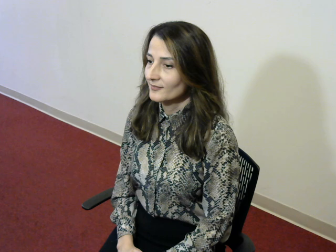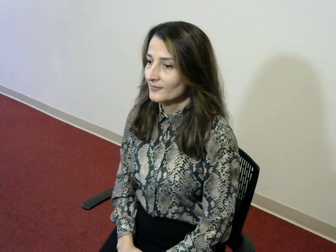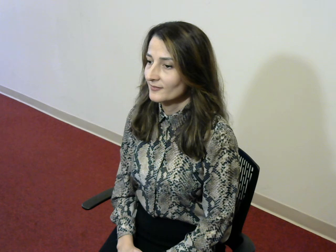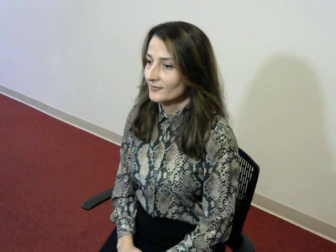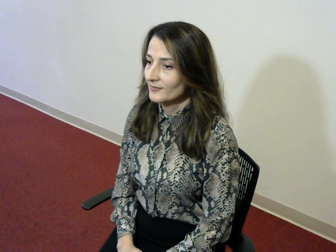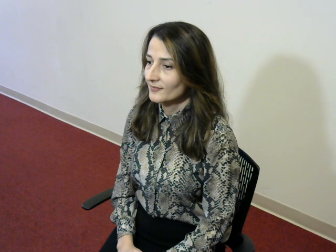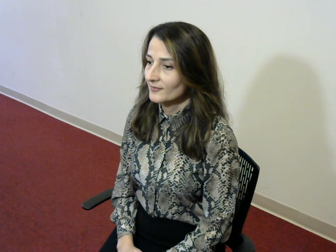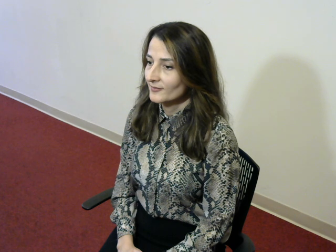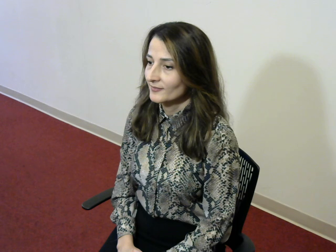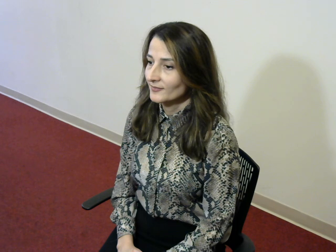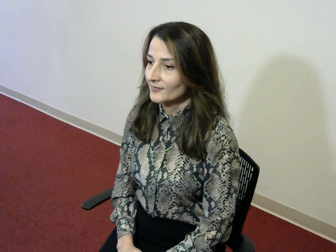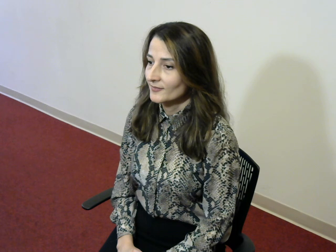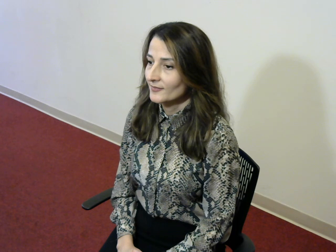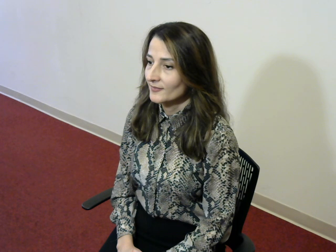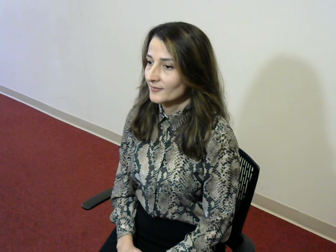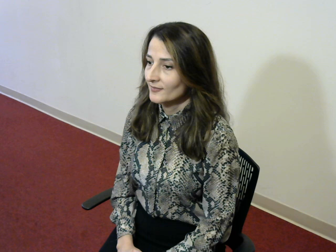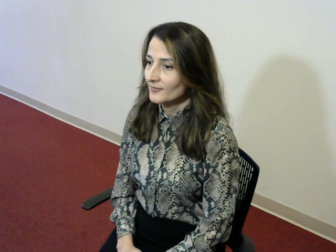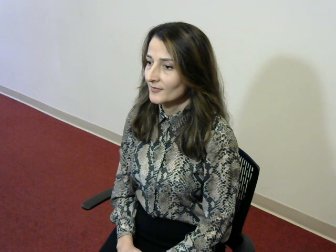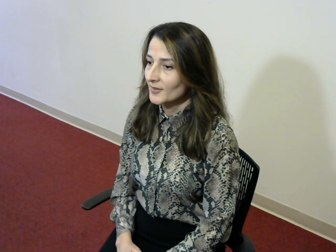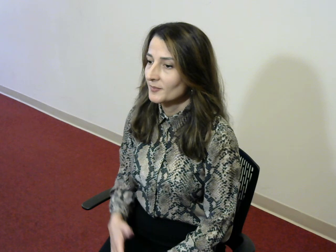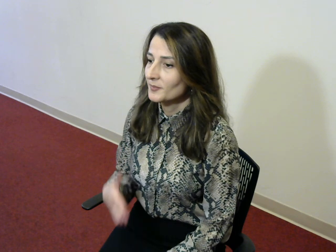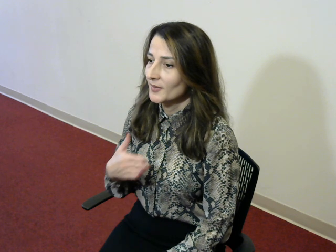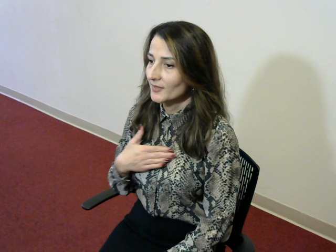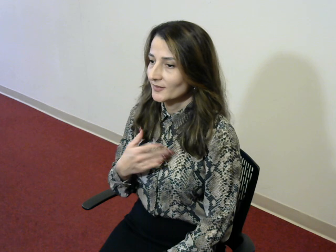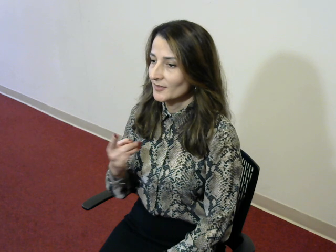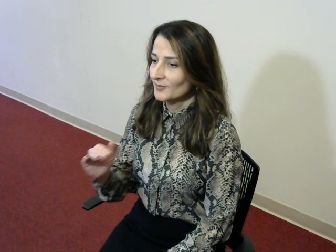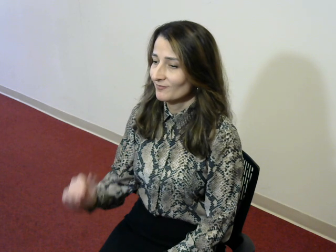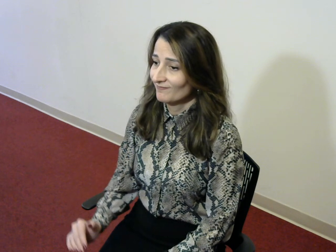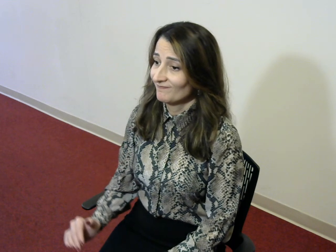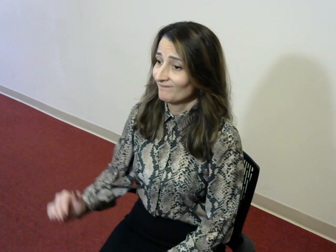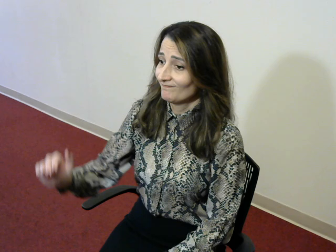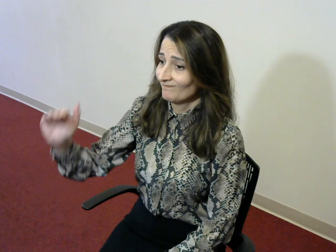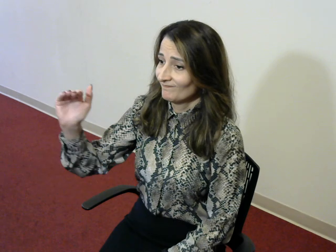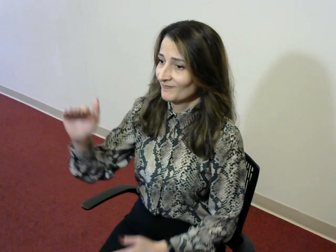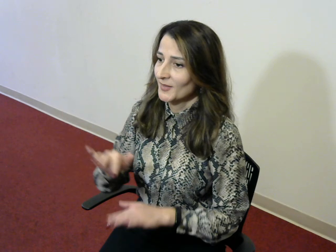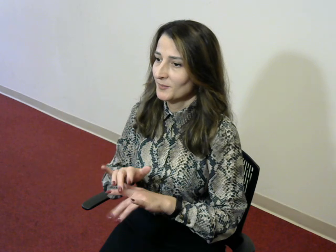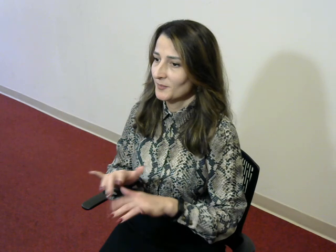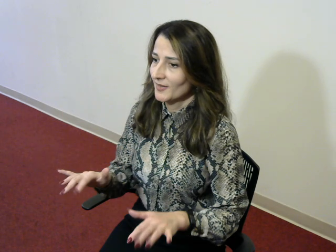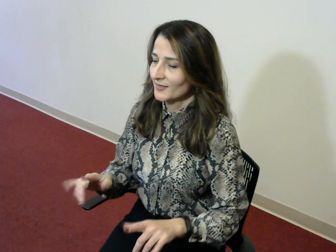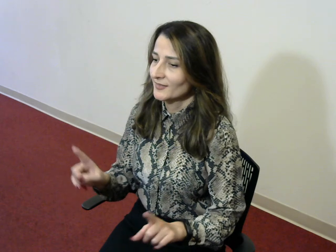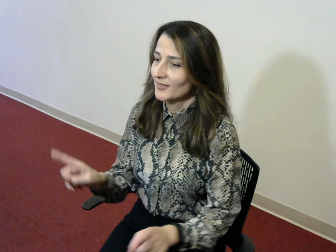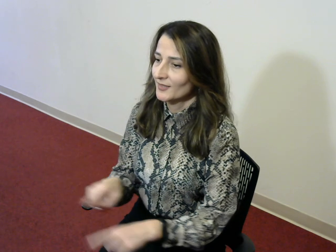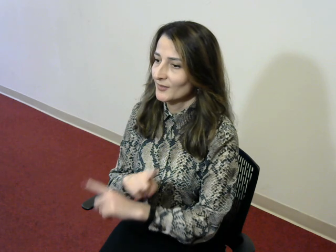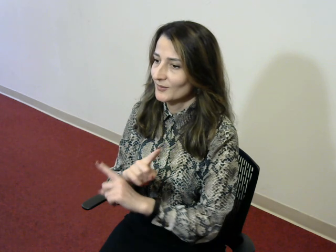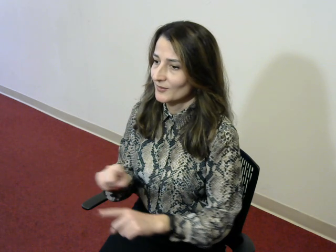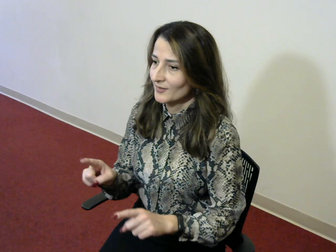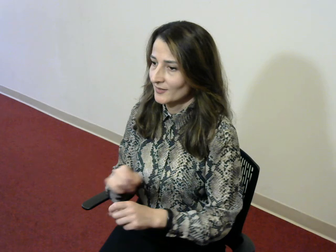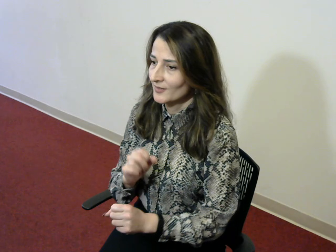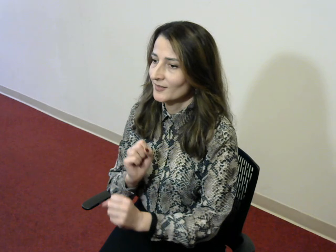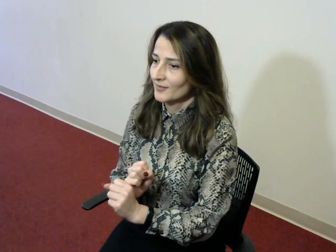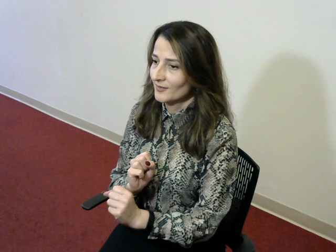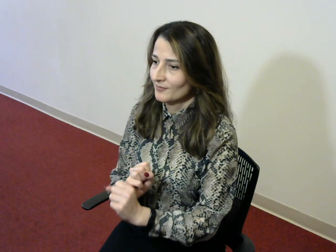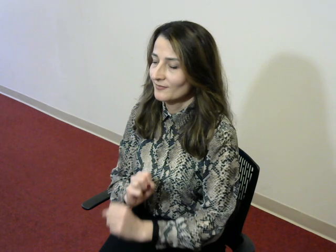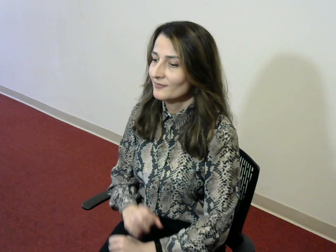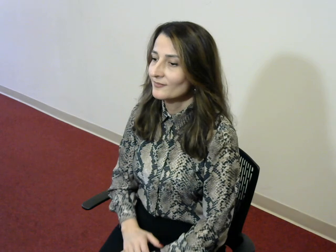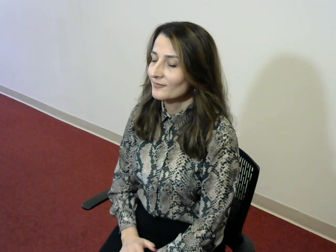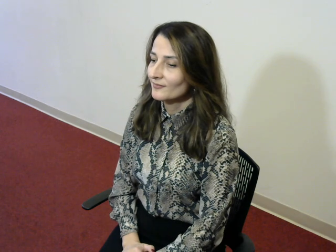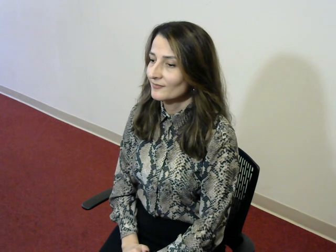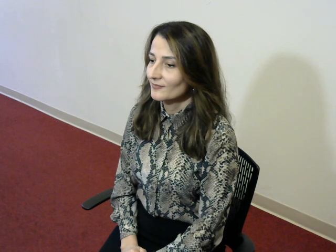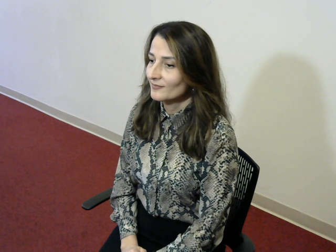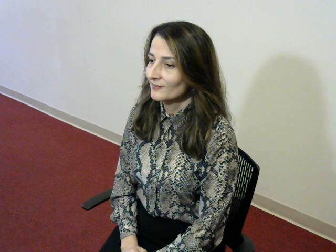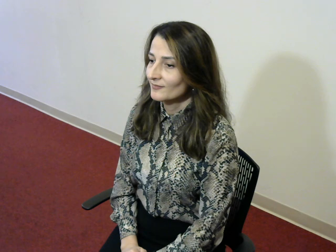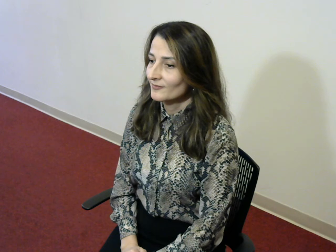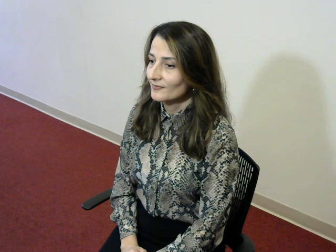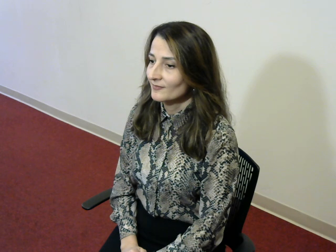Mən uşaq vaxtından pianoda ifa edirəm